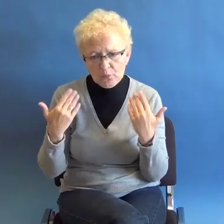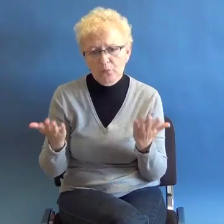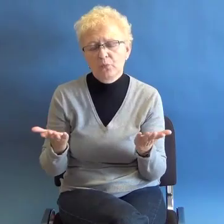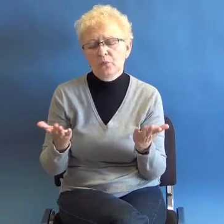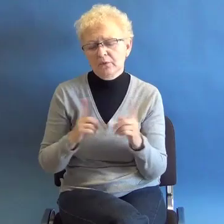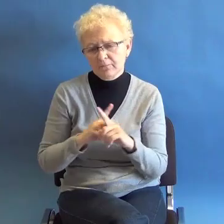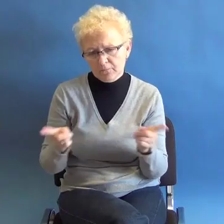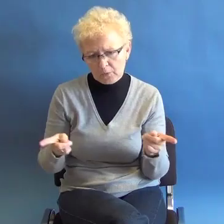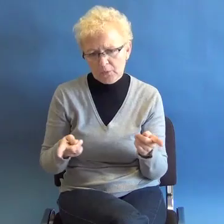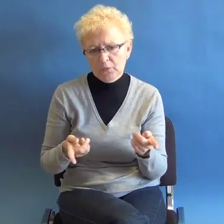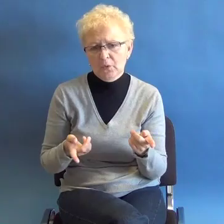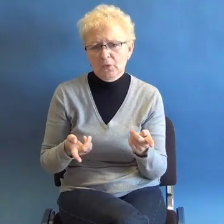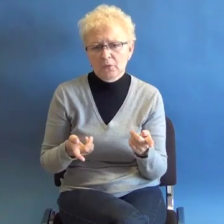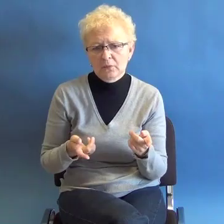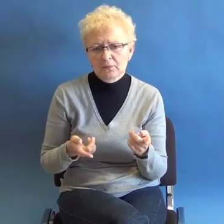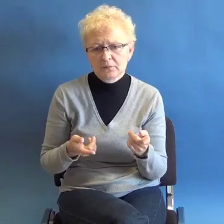Nie wolno.